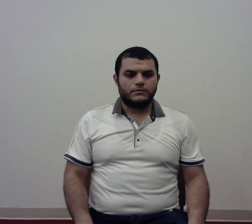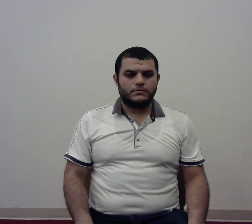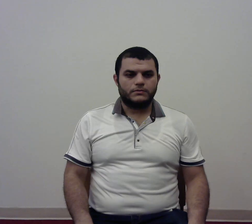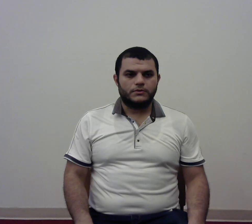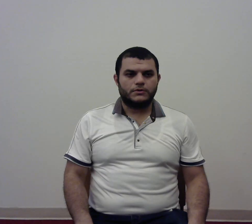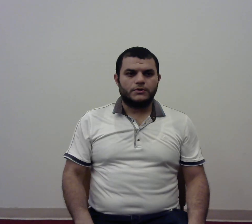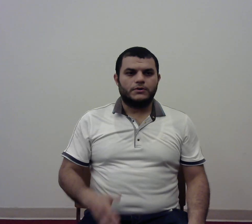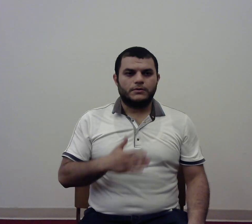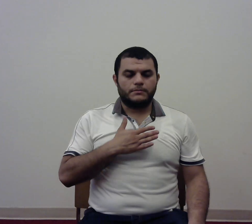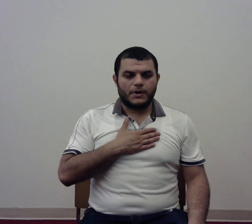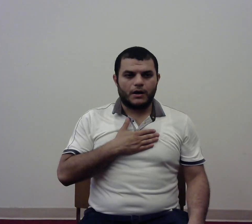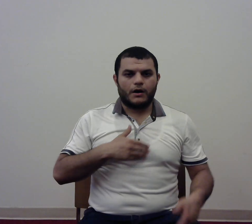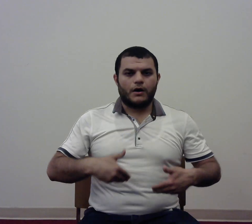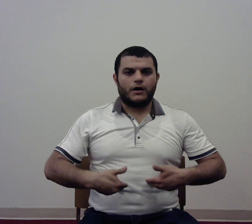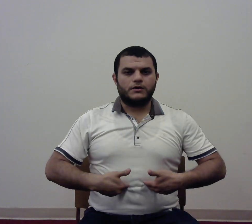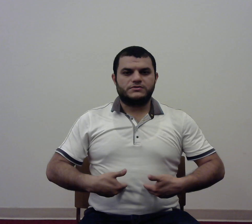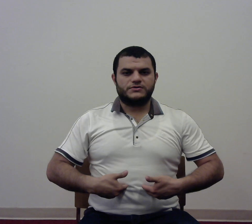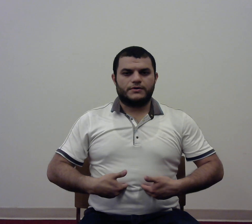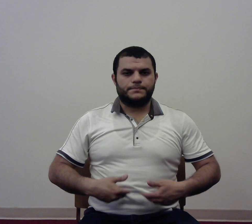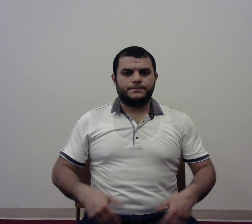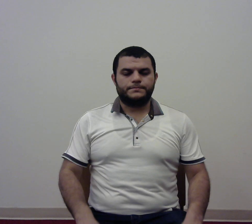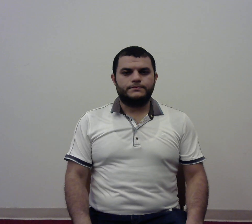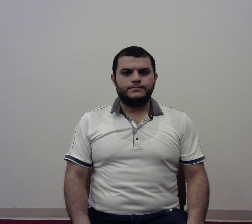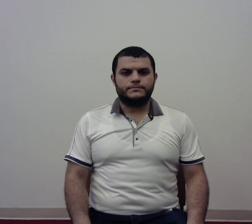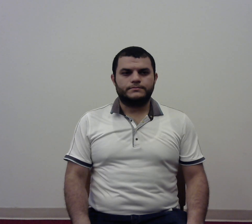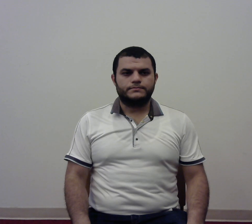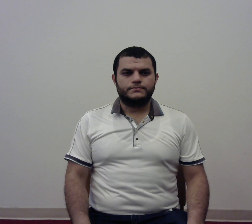Mən acam